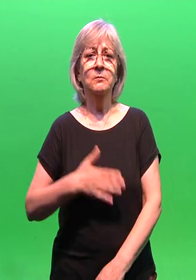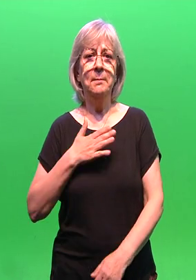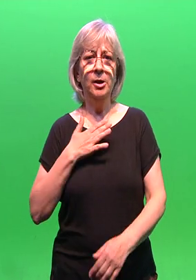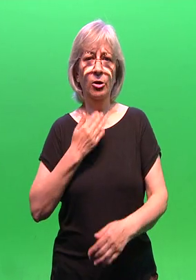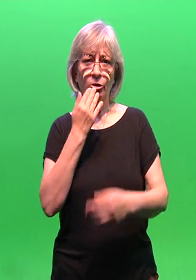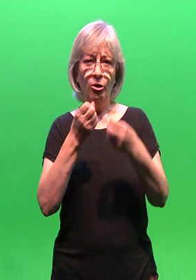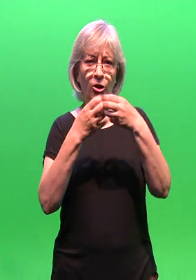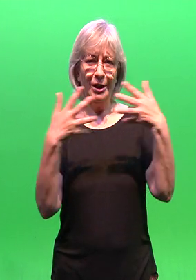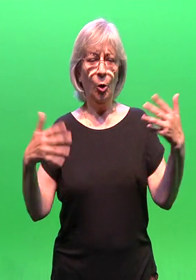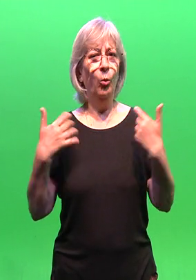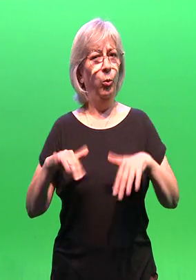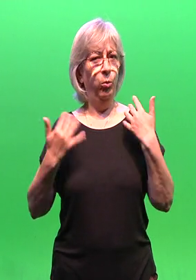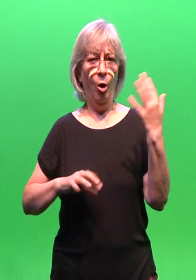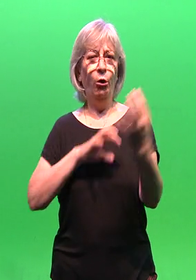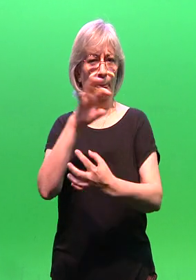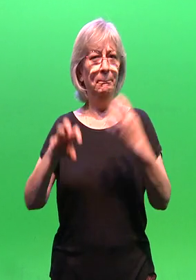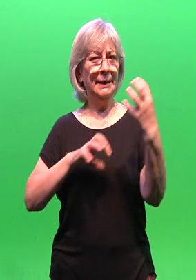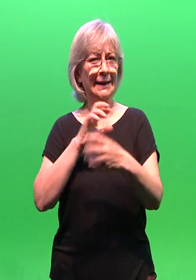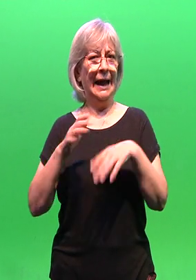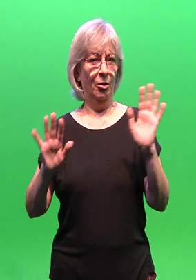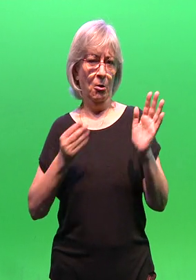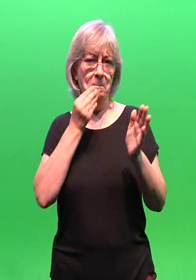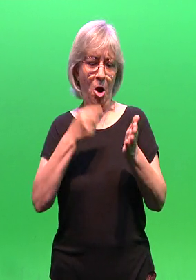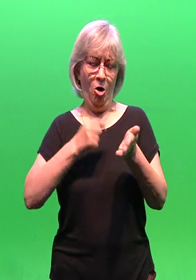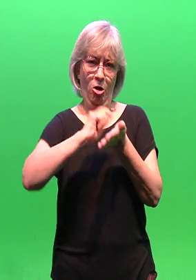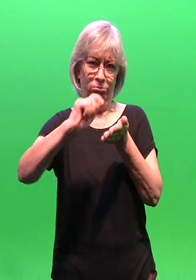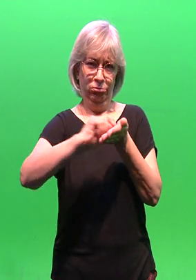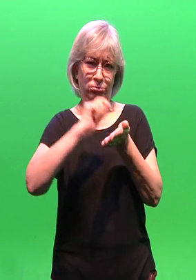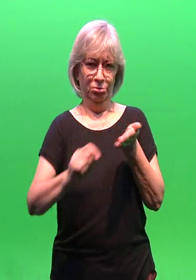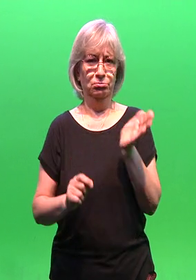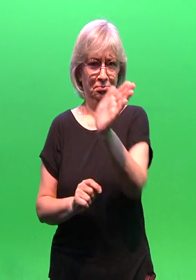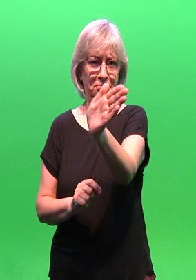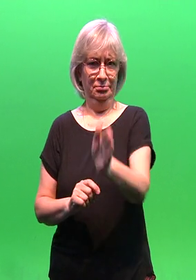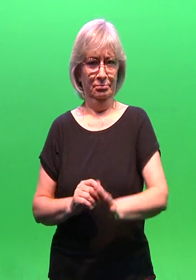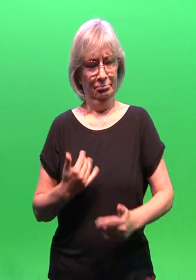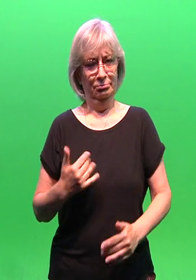El meu correu és complicat, millor l'escric i te l'ensenyo.